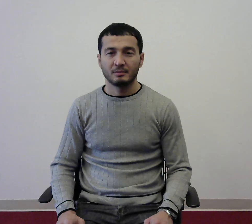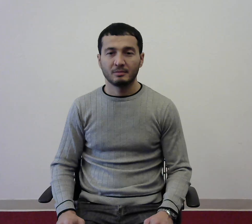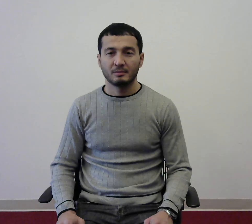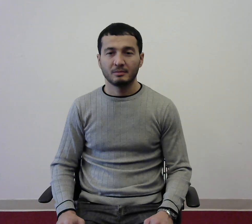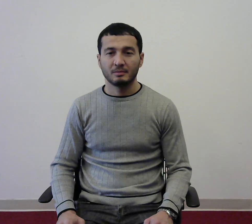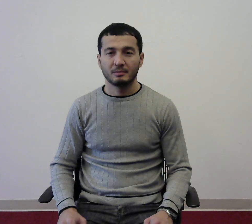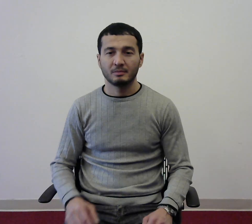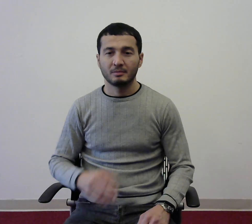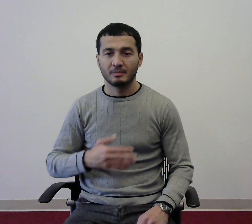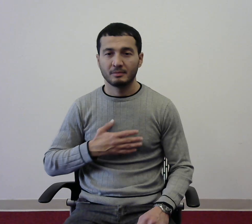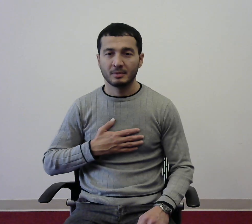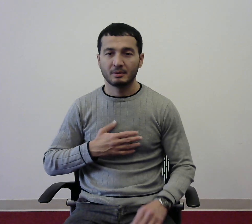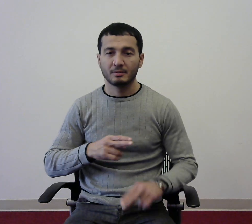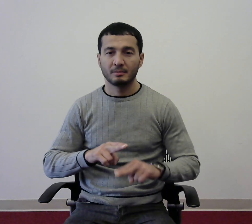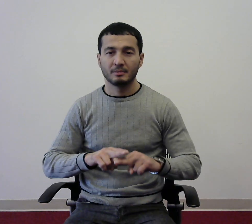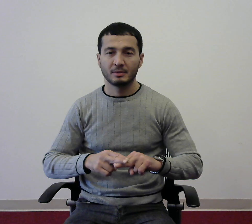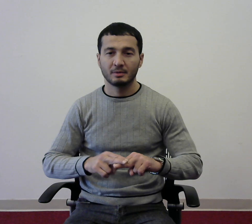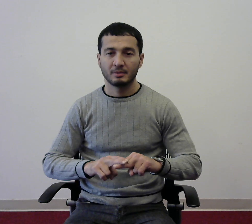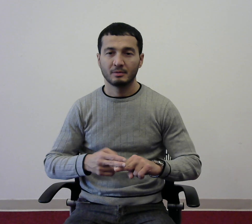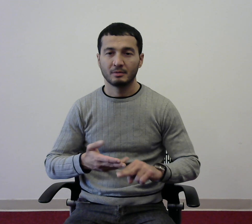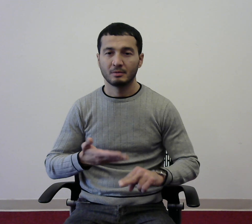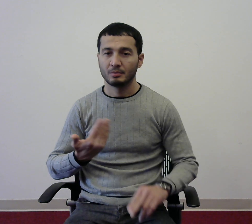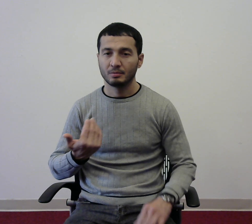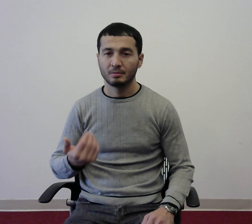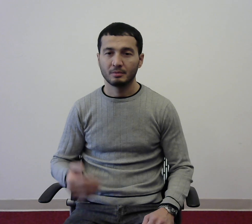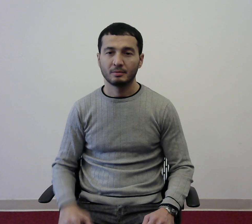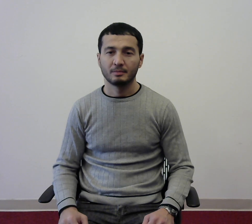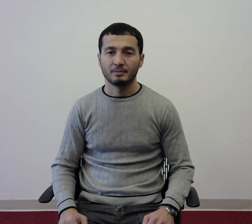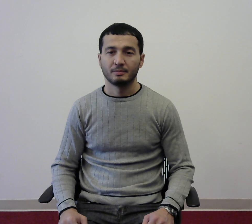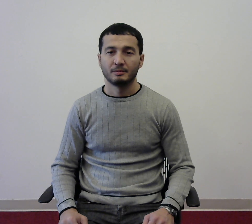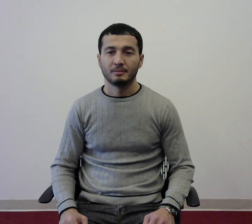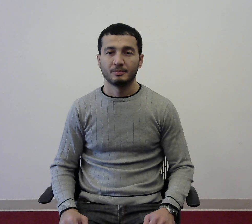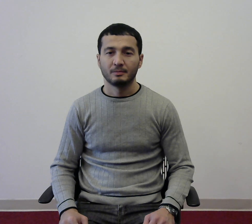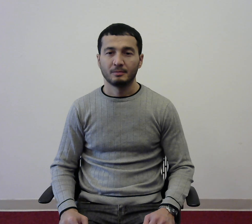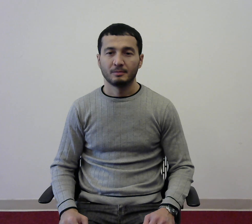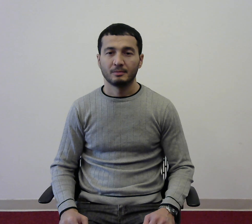Mənim şəxsiyyət vəsiqəm yoxdur